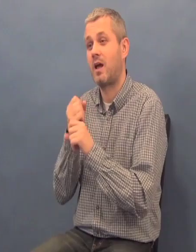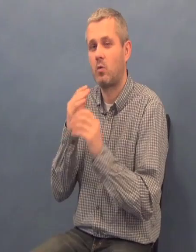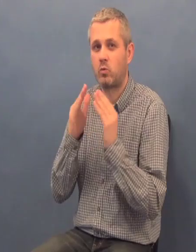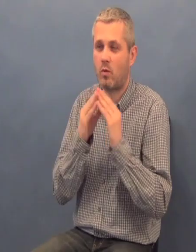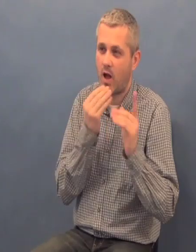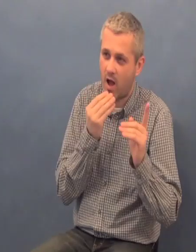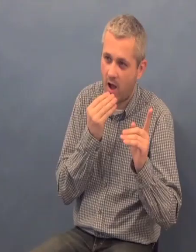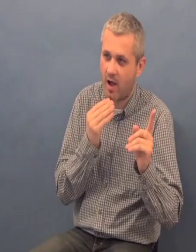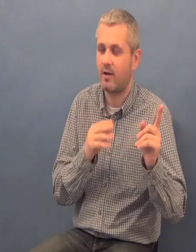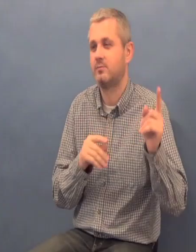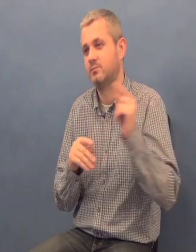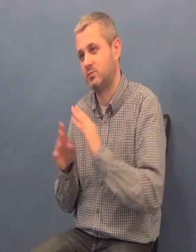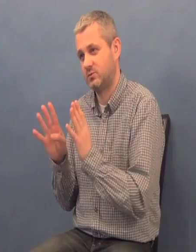Po pracy pójdę do domu zjeść i przyjdę na dziewiętnastą.